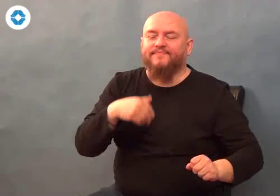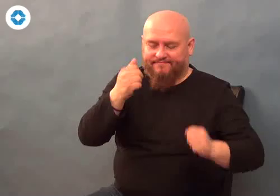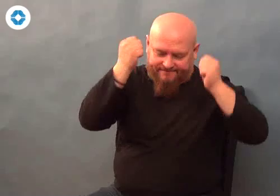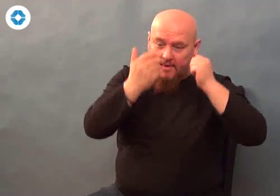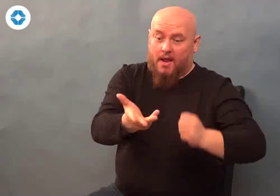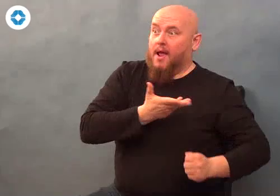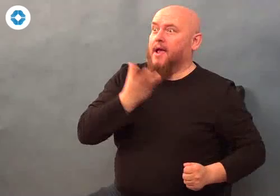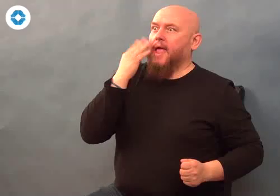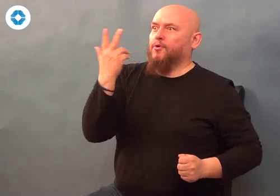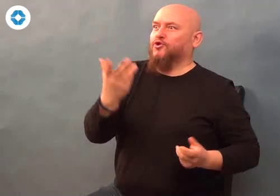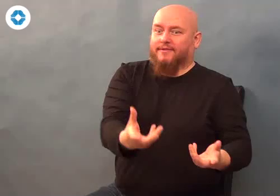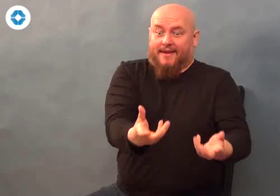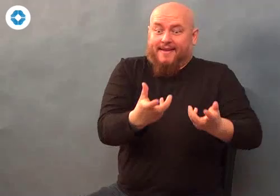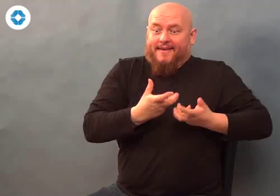W zamian dostaje trzy jabłka.